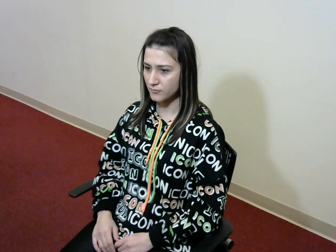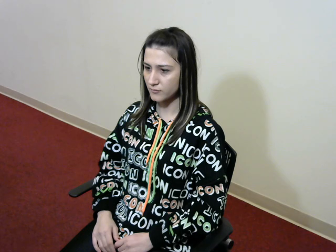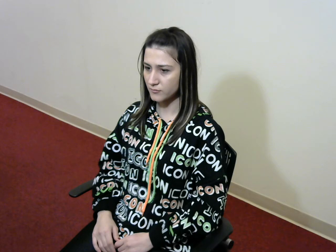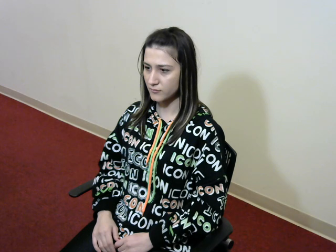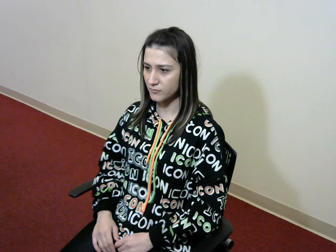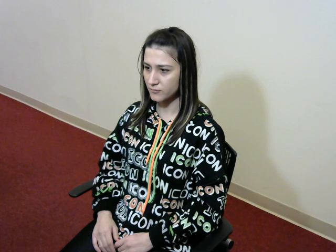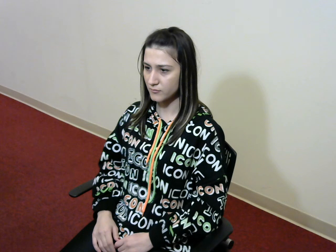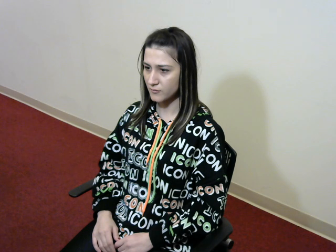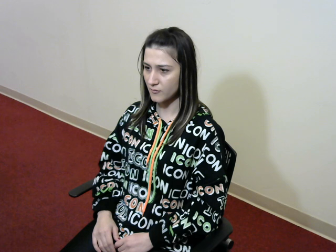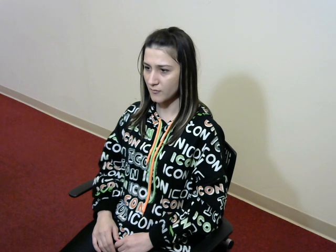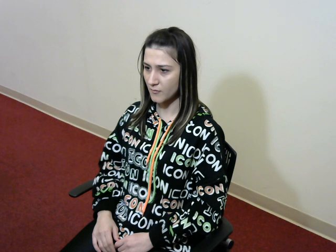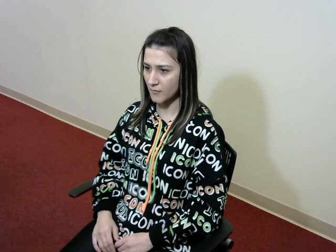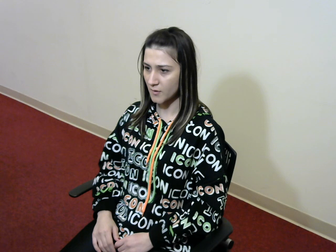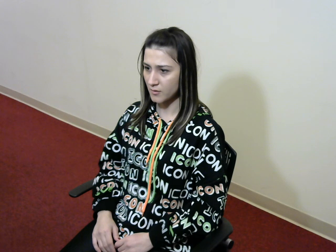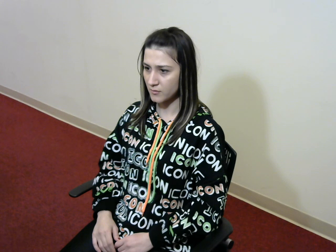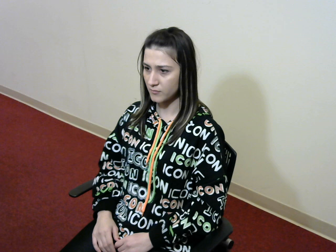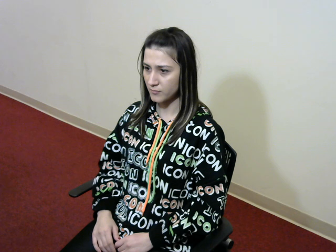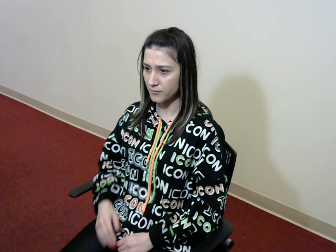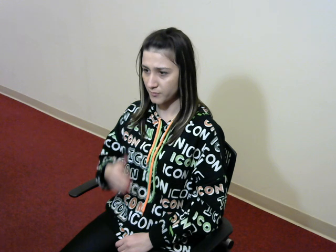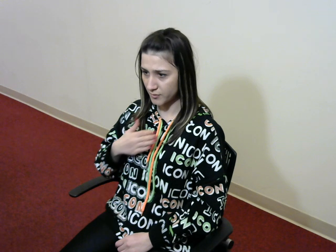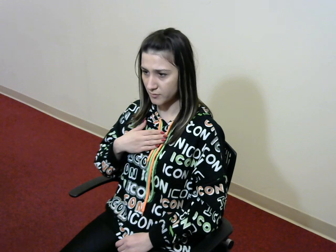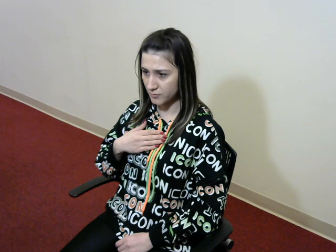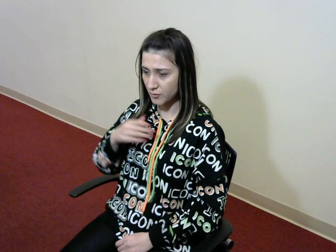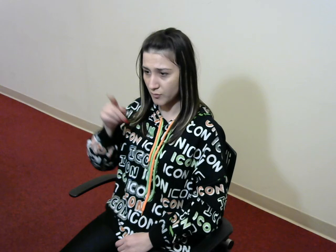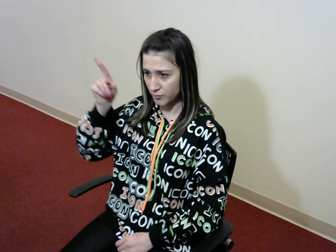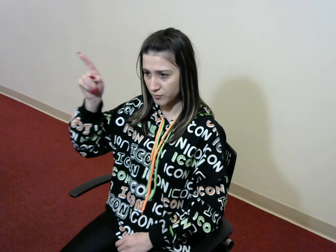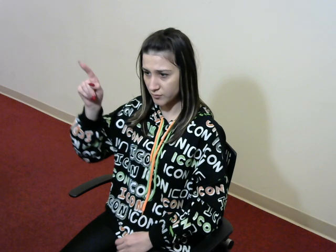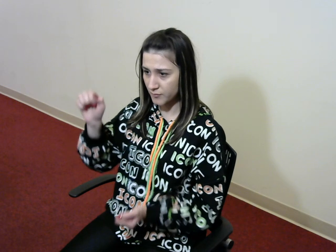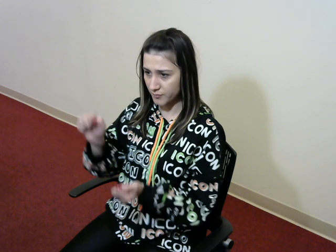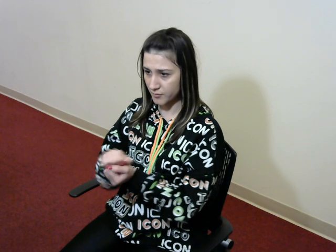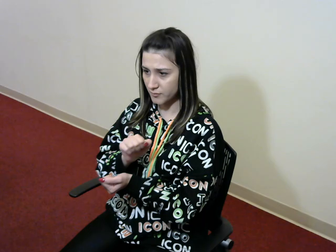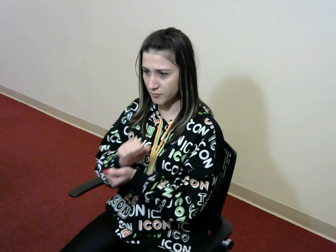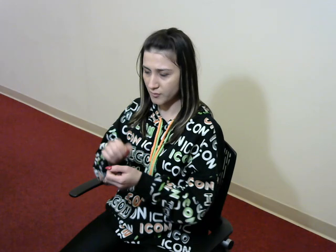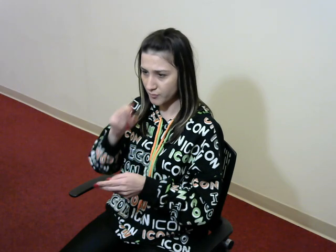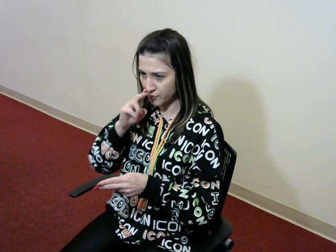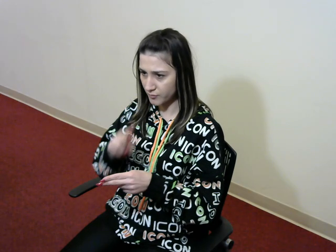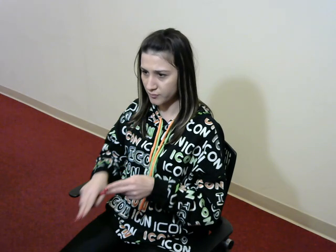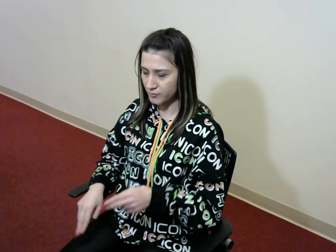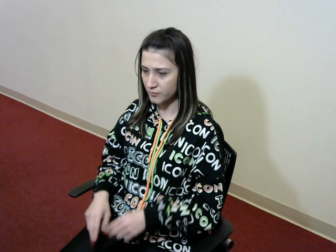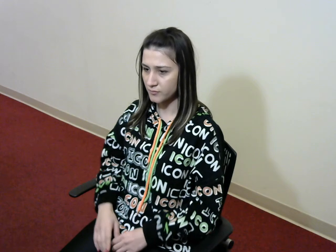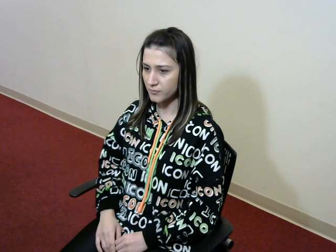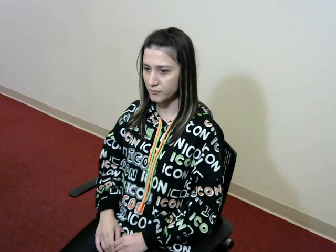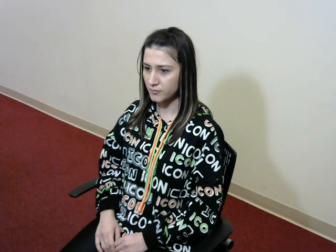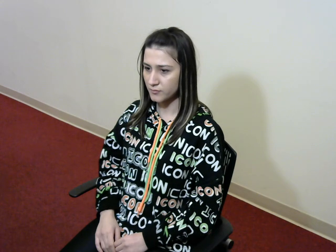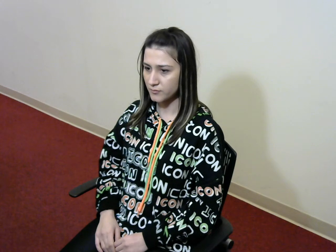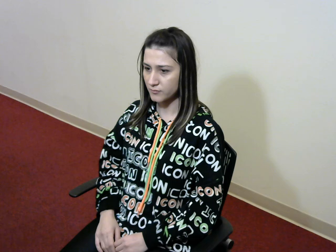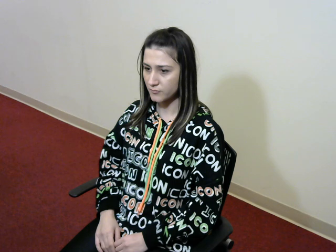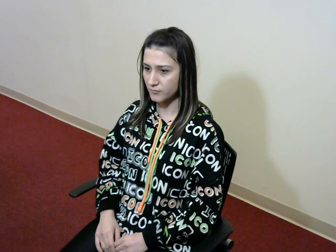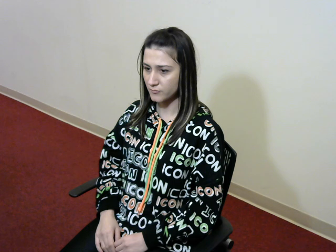Mən o sənədi itirmişdim